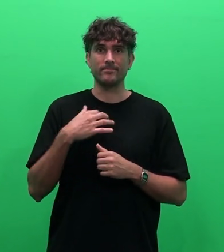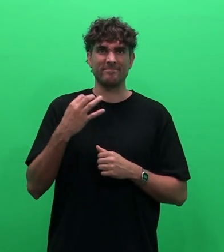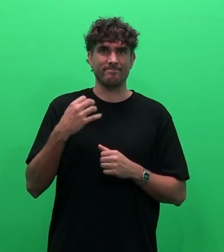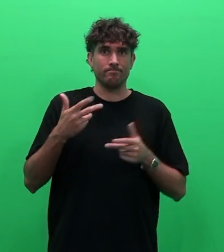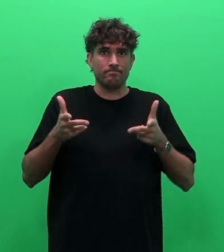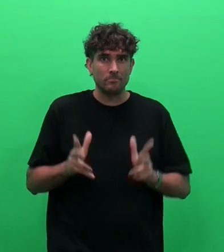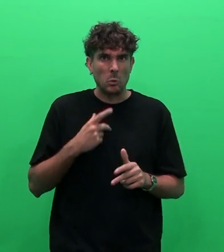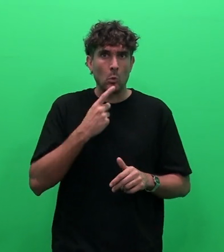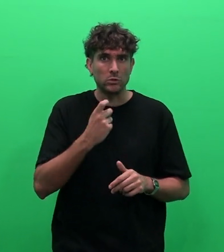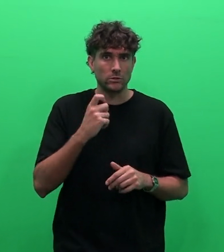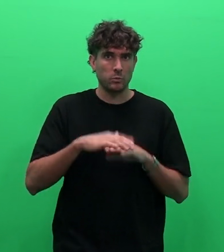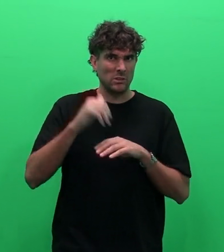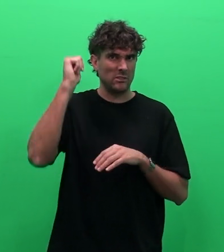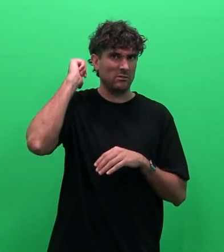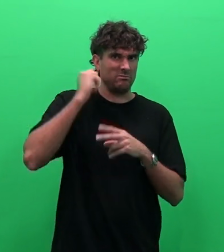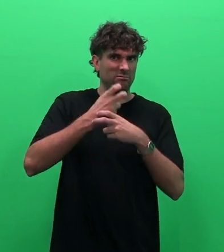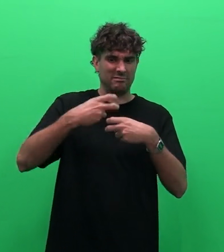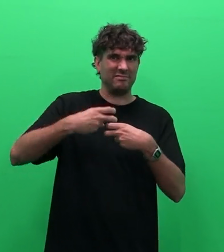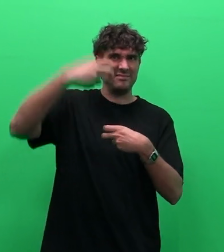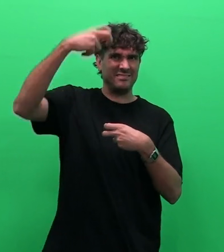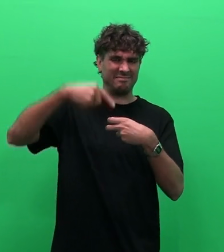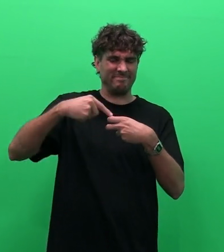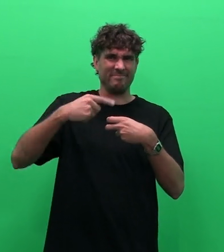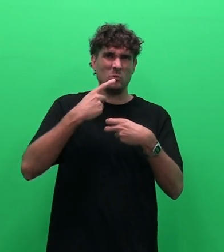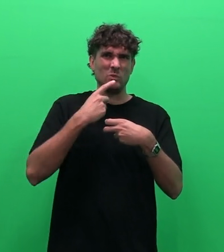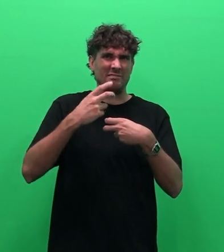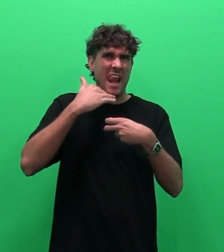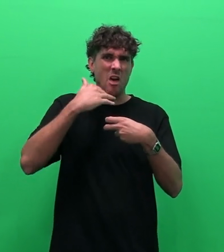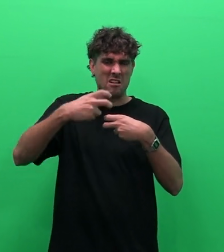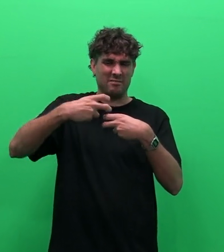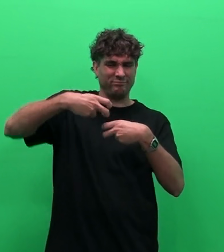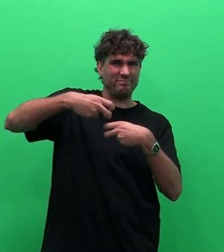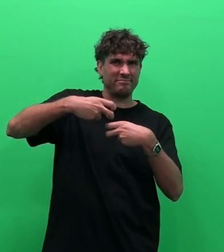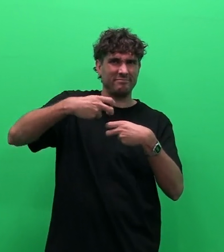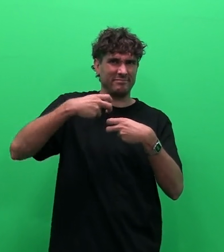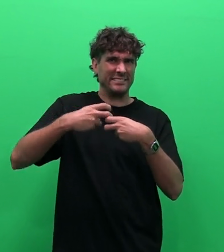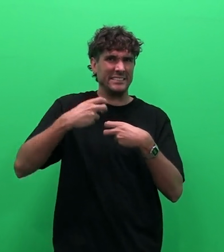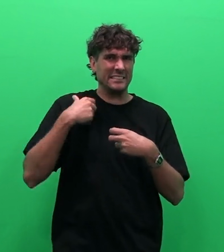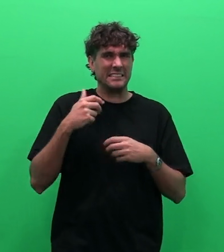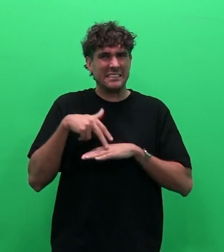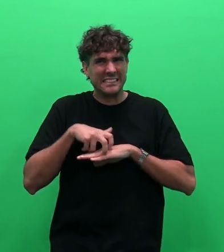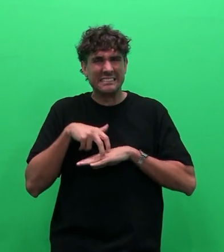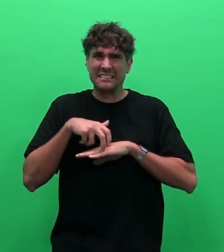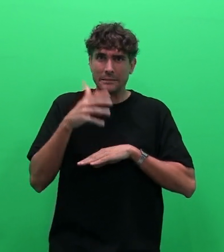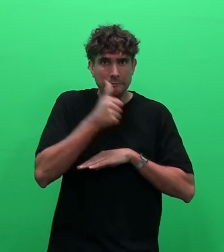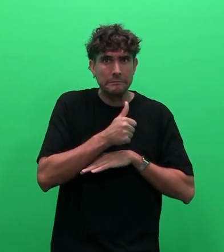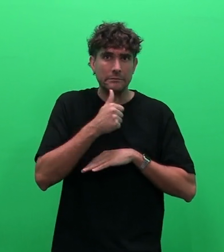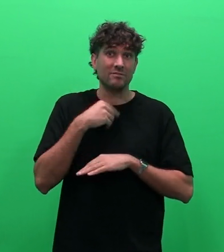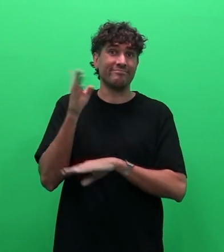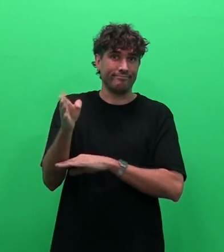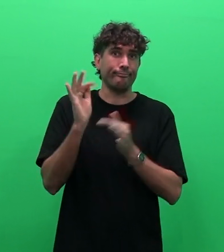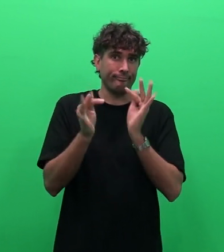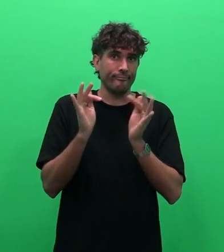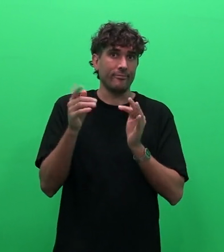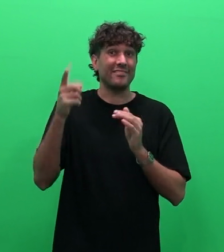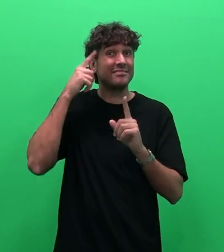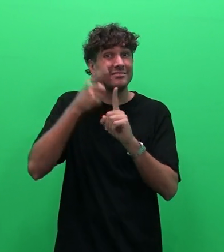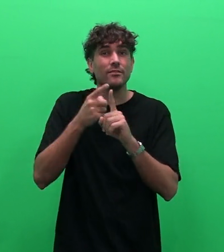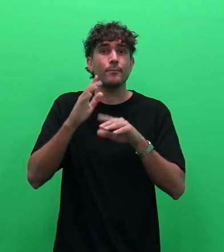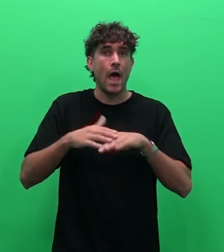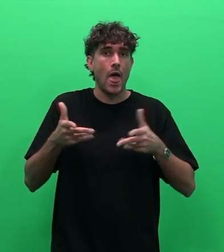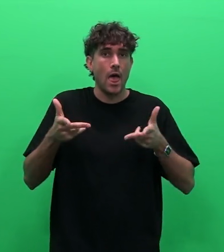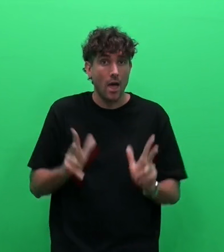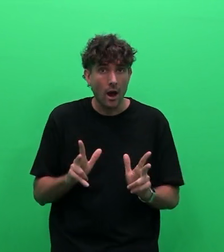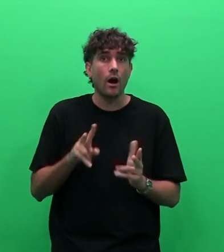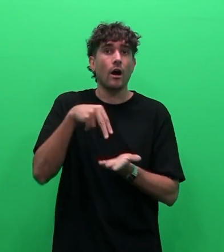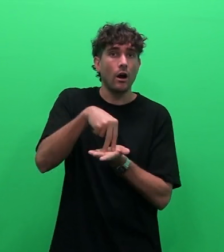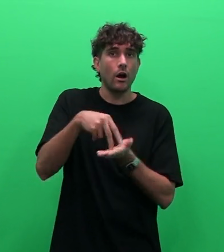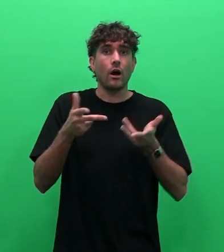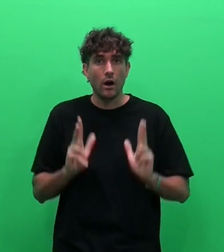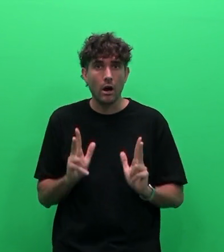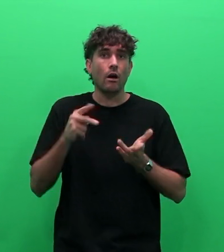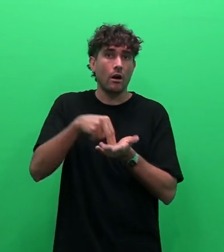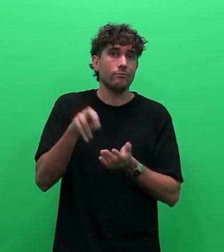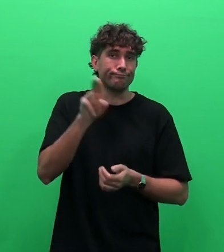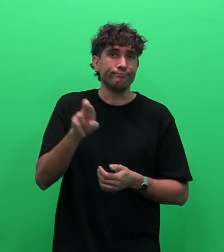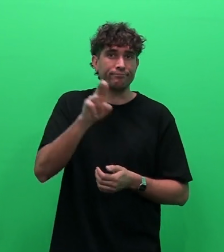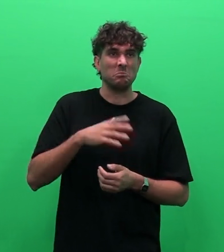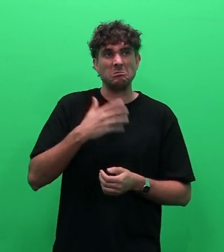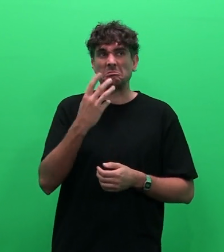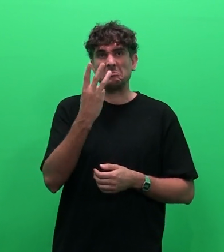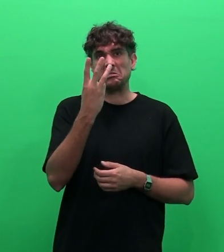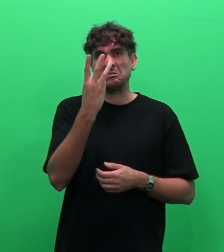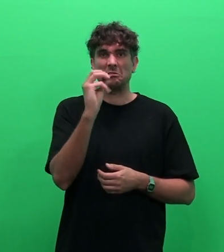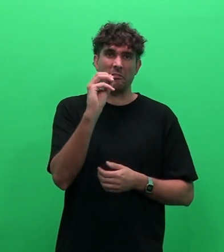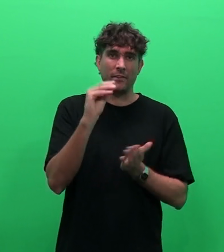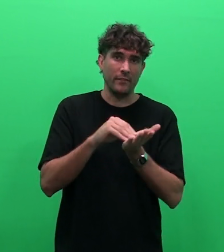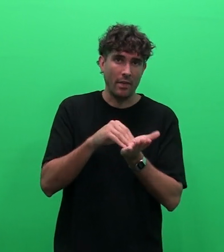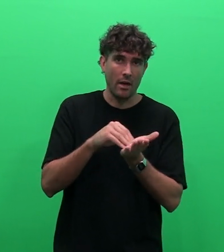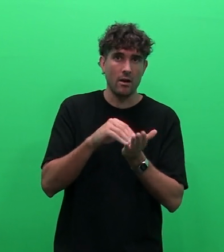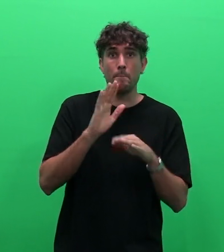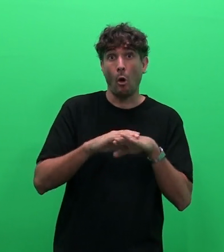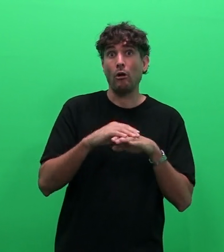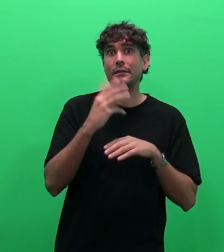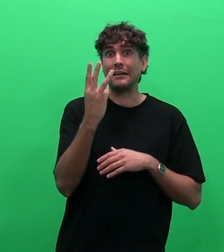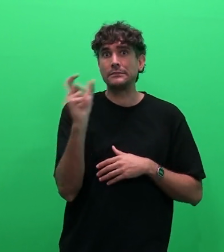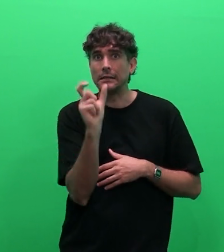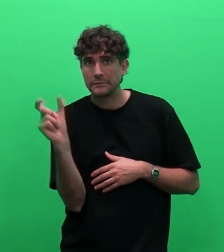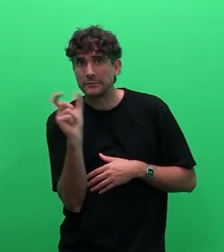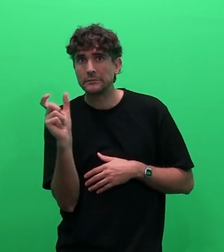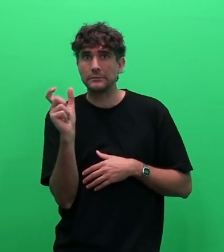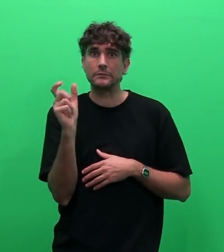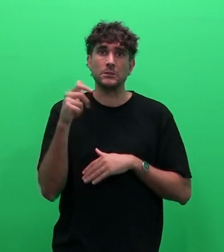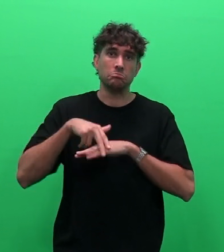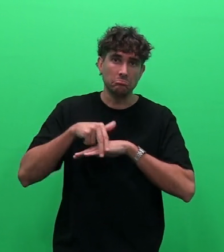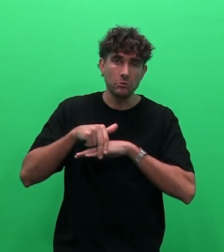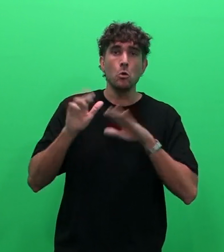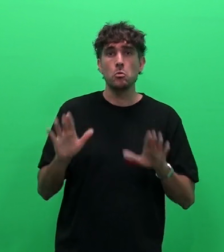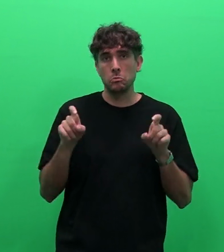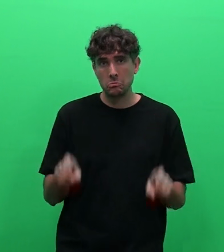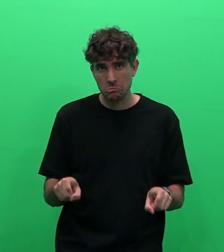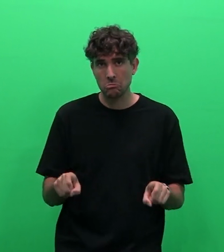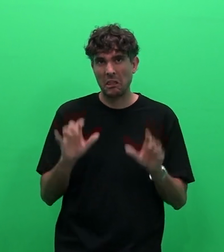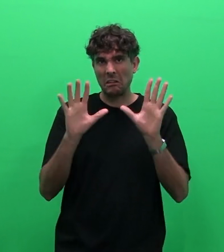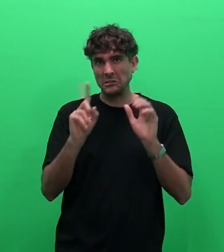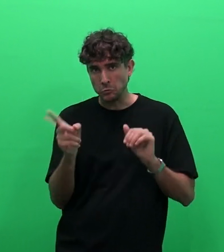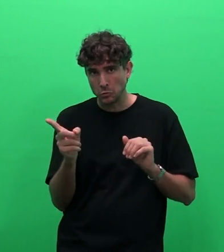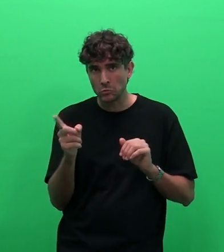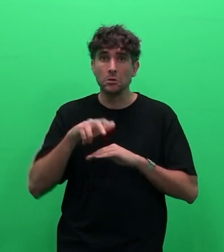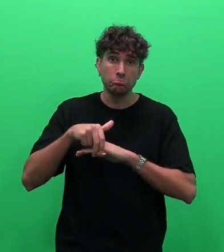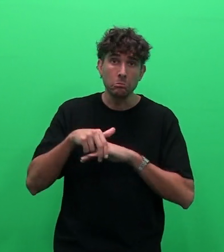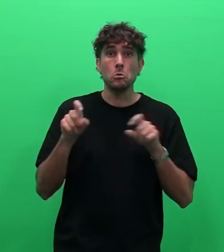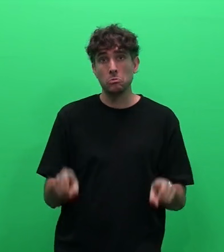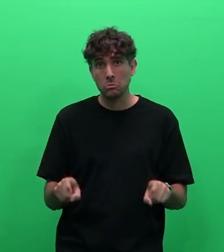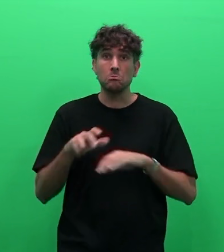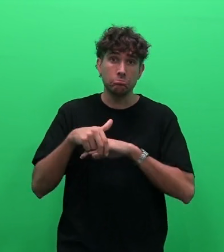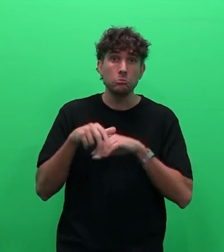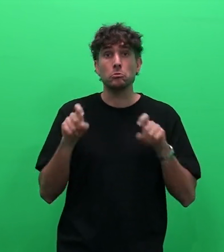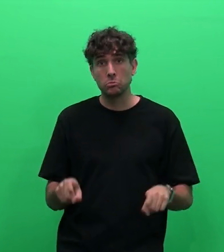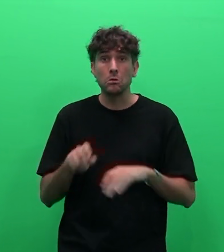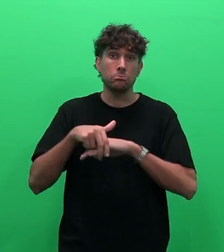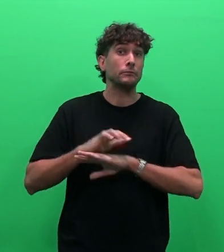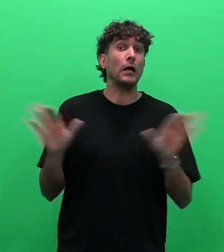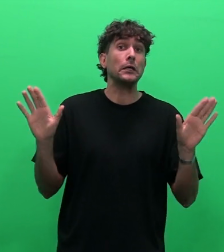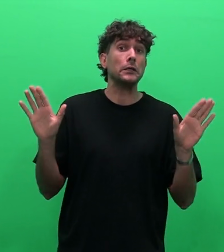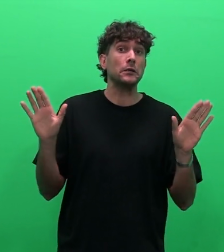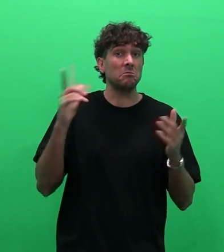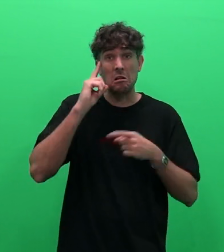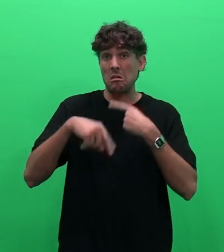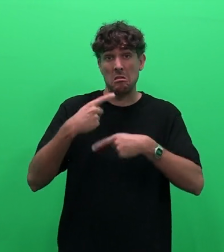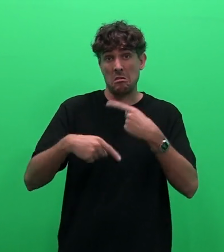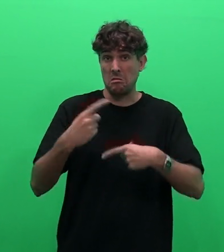Em costava seure, perquè em feia mal alguna part de la columna vertebral, no podia caminar i vaig anar a fisioteràpia. Faig exercicis amb repeticions per poder seure i aixecar-me. Potser faig l'exercici trenta vegades per tres sèries, després descansava deu segons i ho anava repetint. He fet els exercicis cada dia.